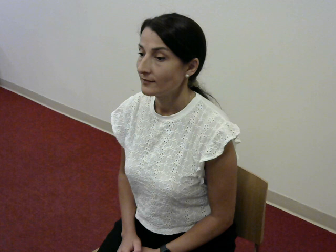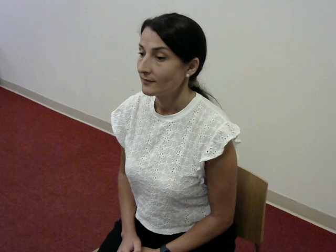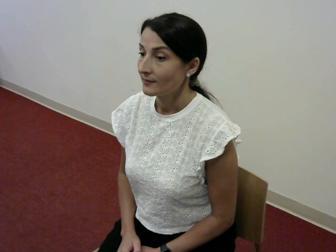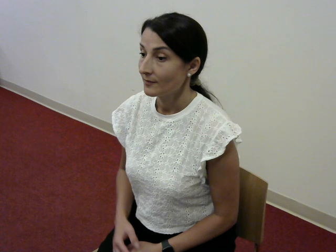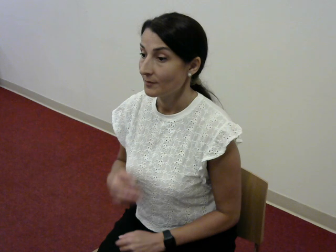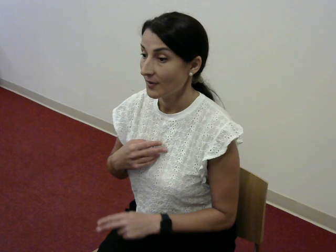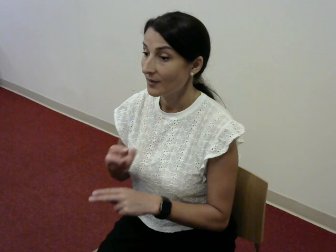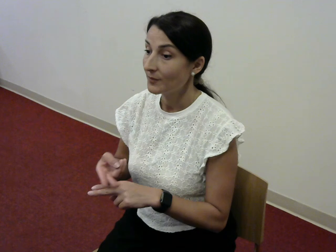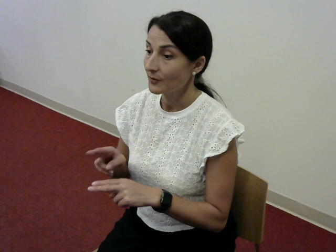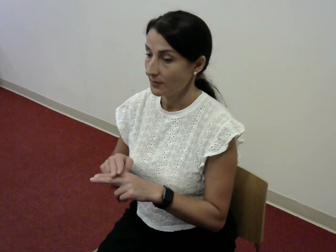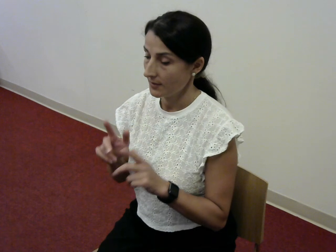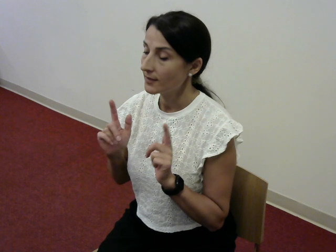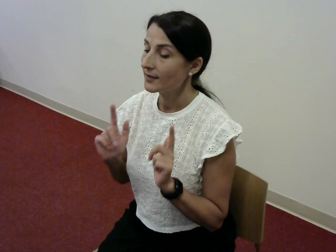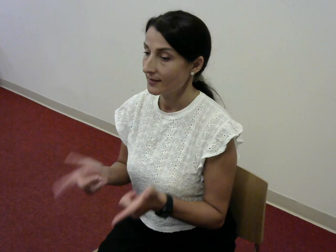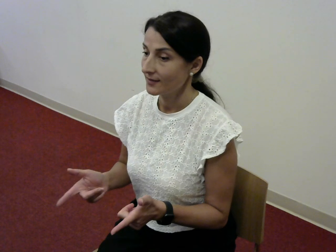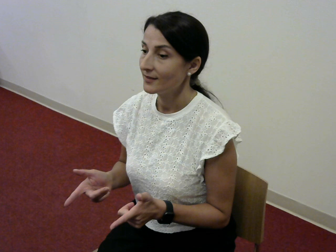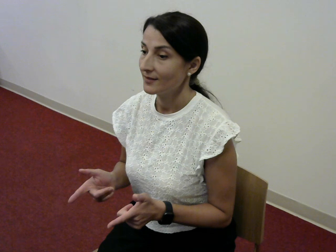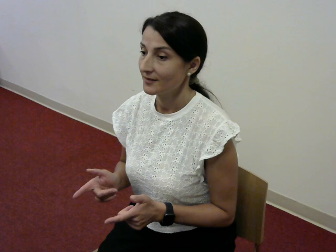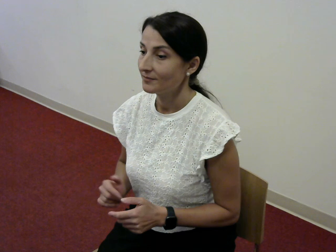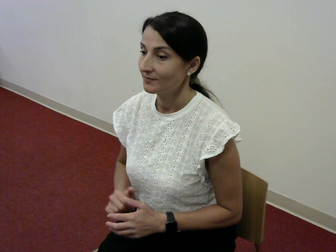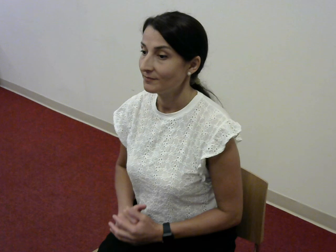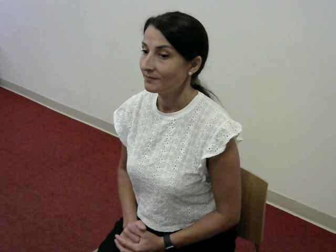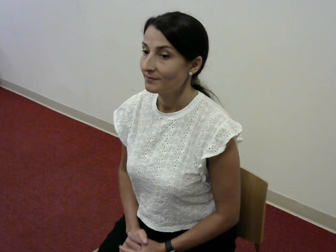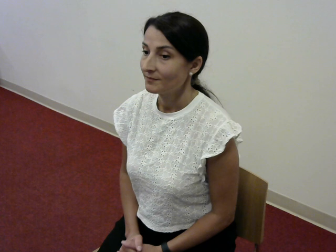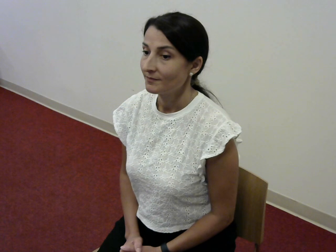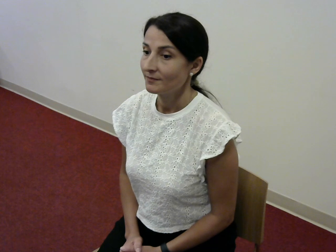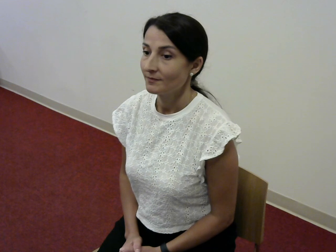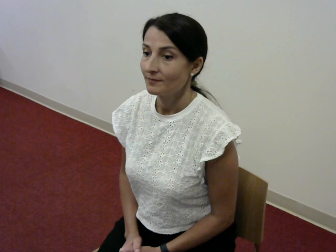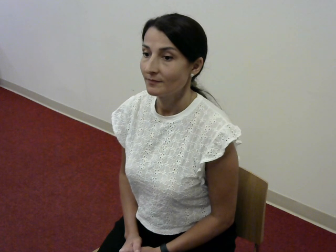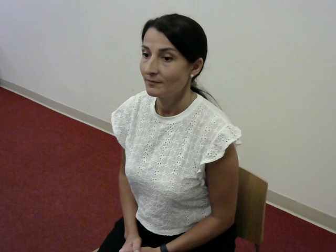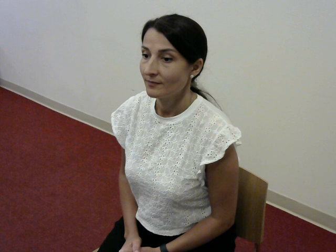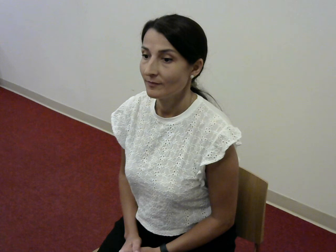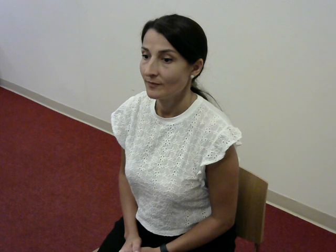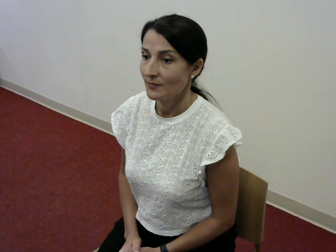Mən bununla razıyam